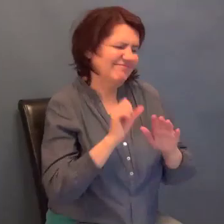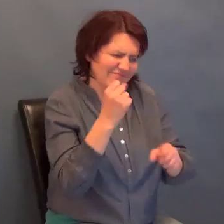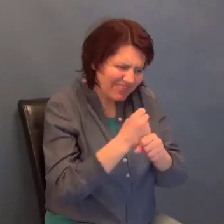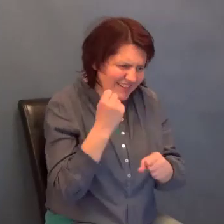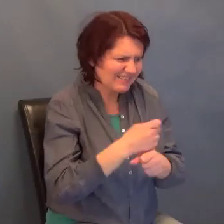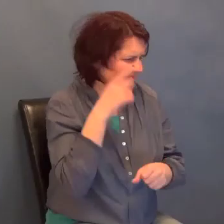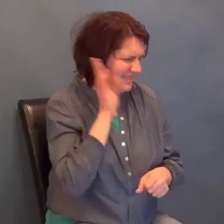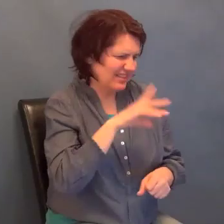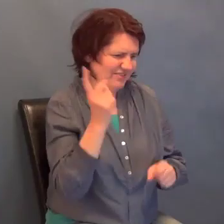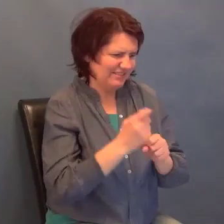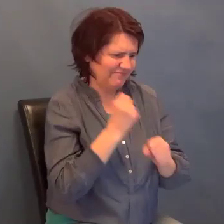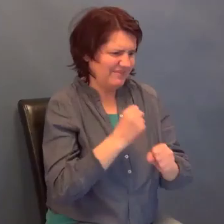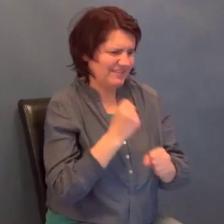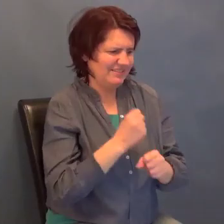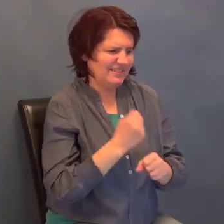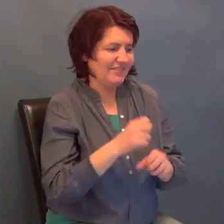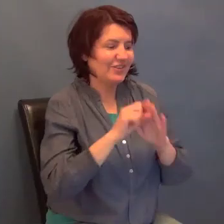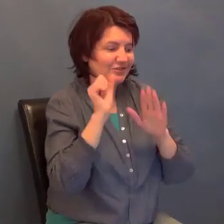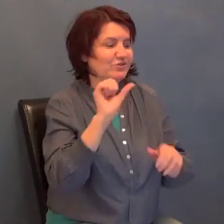Nie, pracuję, tak jak zawsze, pracuję.